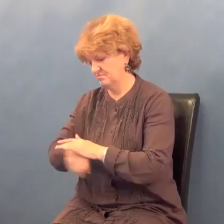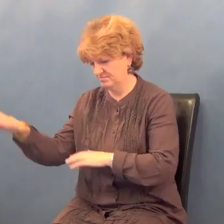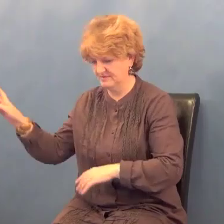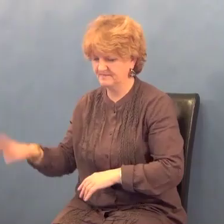Tak.